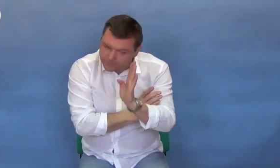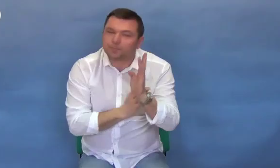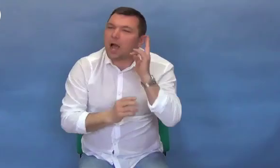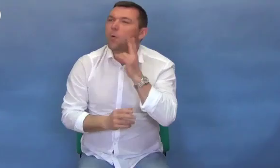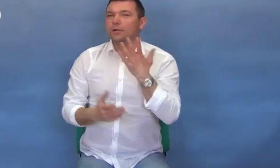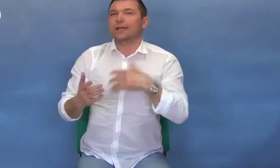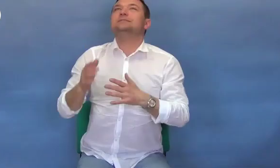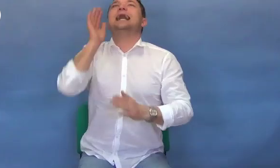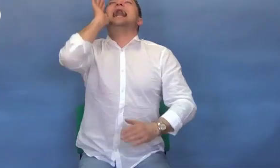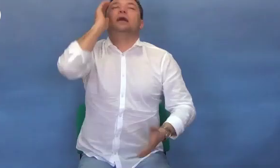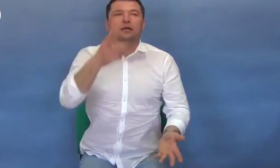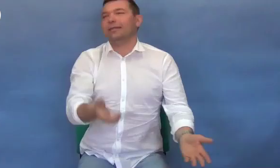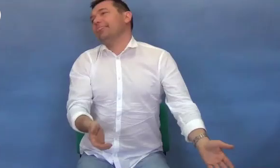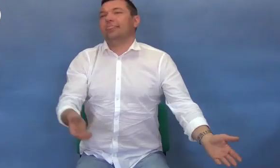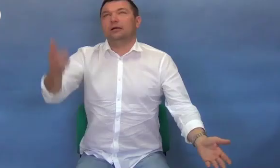Głuchego nie da się zawołać, jeśli jest na wysokości.